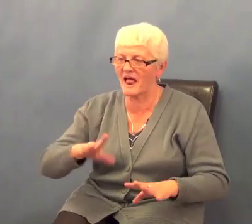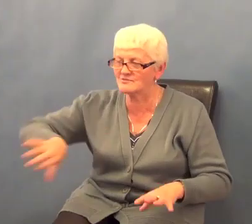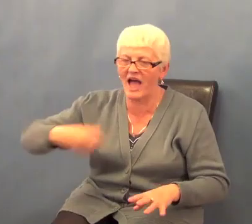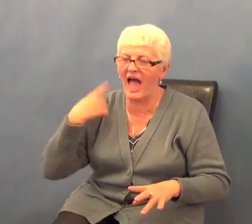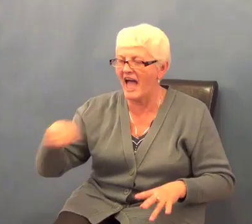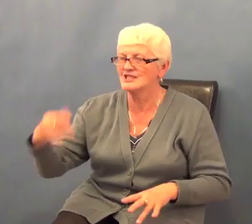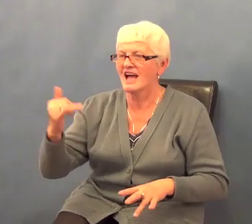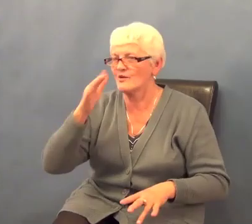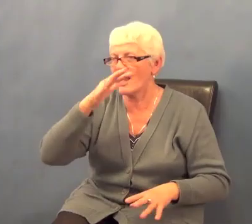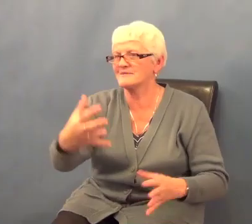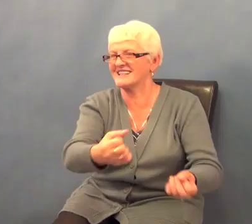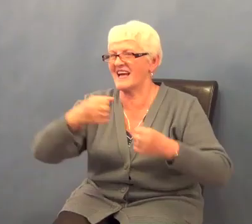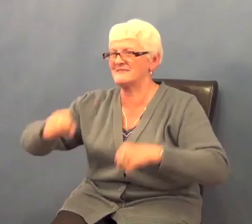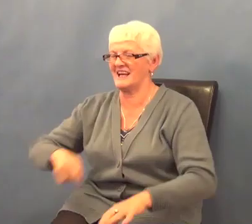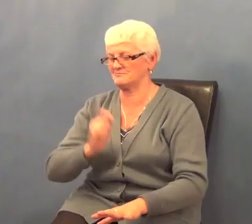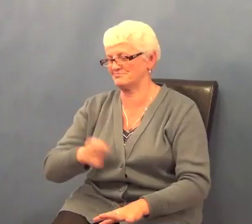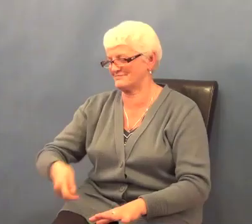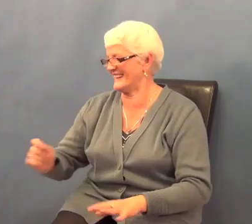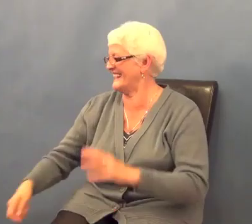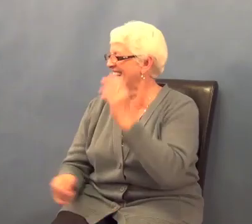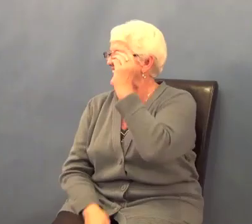Brakuje tego kawałka płotu, został skradziony, bo, jak okazuje się, że dziecko jest łobuzem i zabrał tą część i gra na nich.